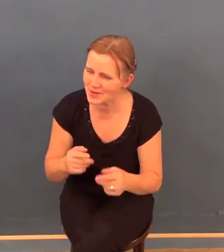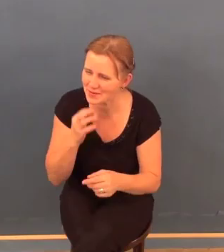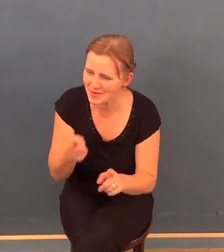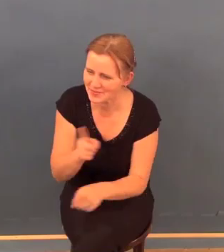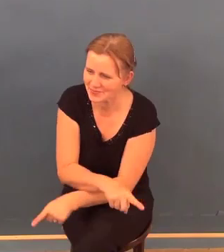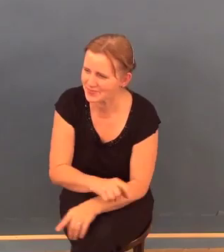Lepsza byłaby odwrotna kolejność.